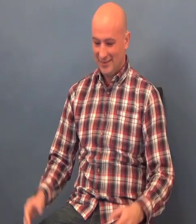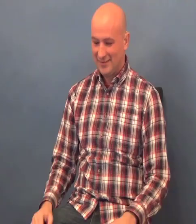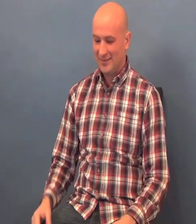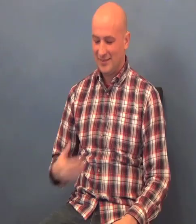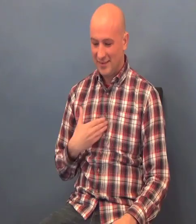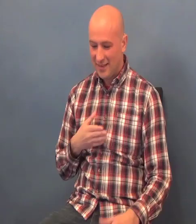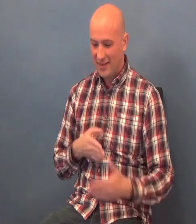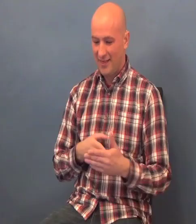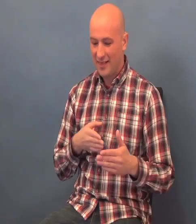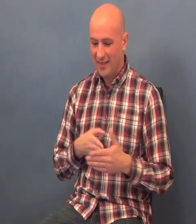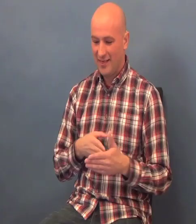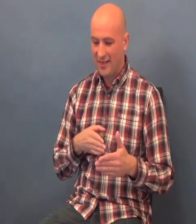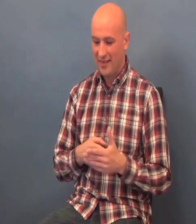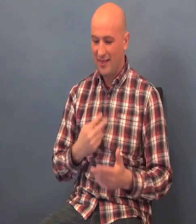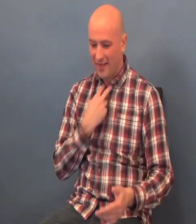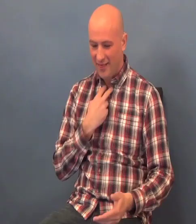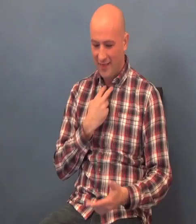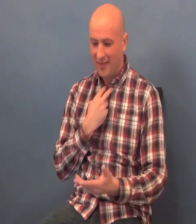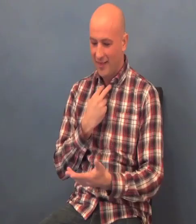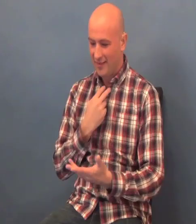Terminy nie pasują, nie pasują.